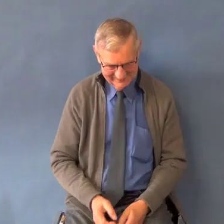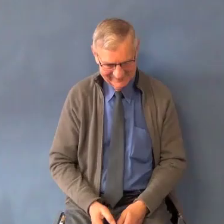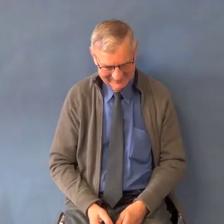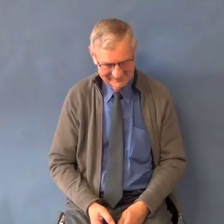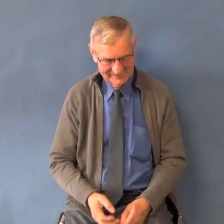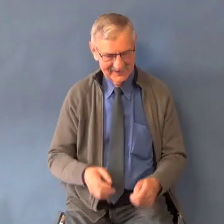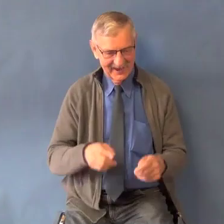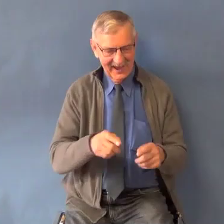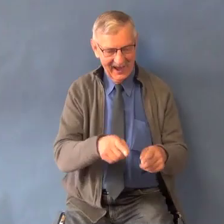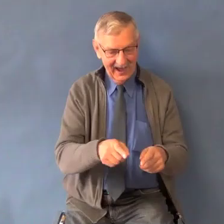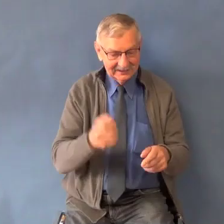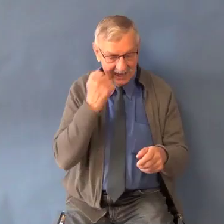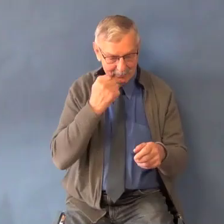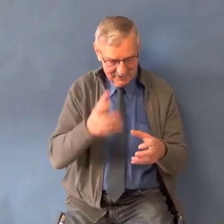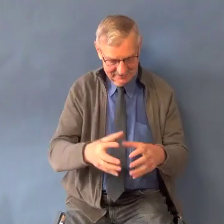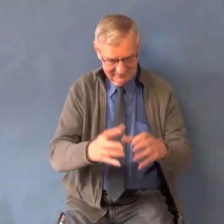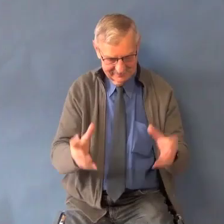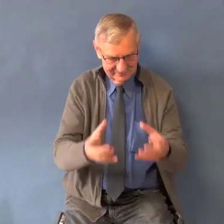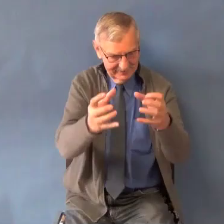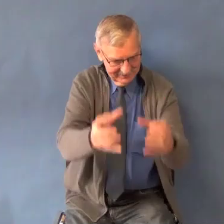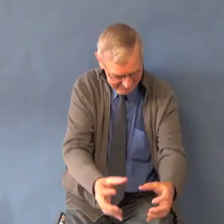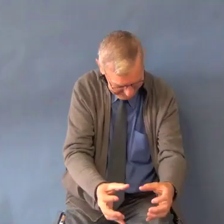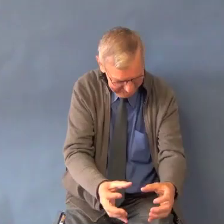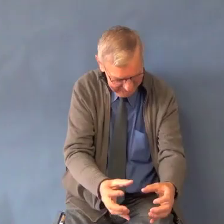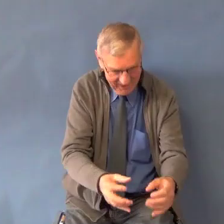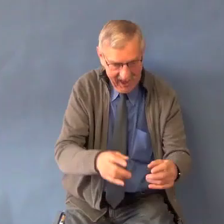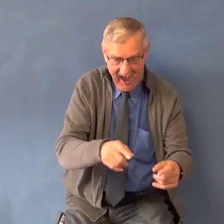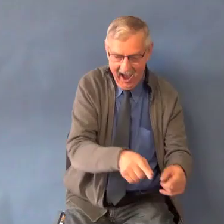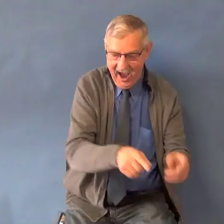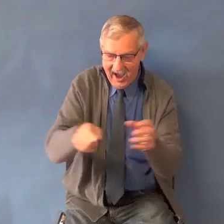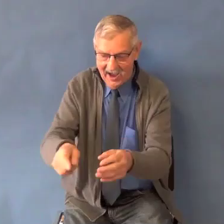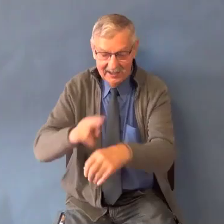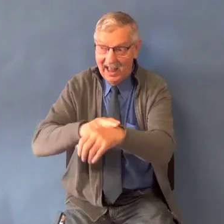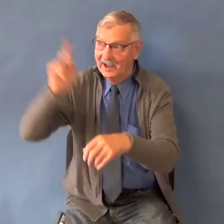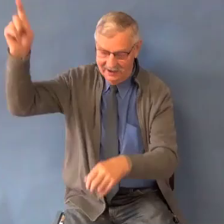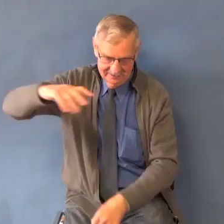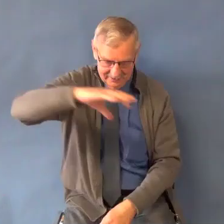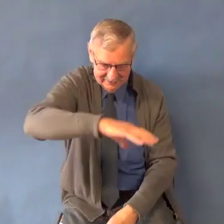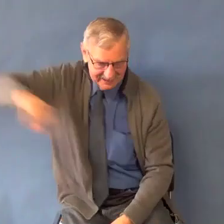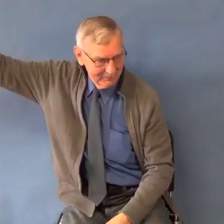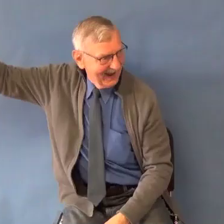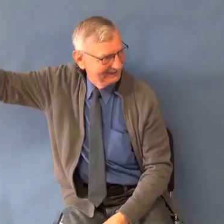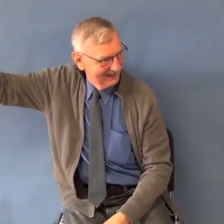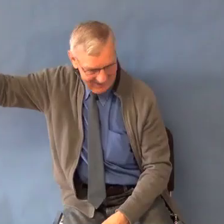Jabłka położono tutaj, a coś z zegara je zabrało.